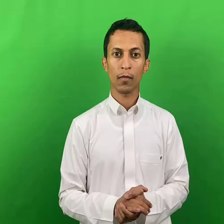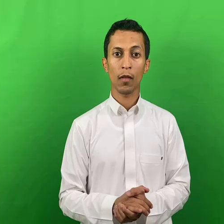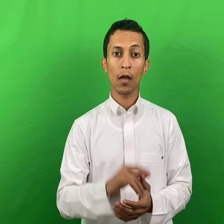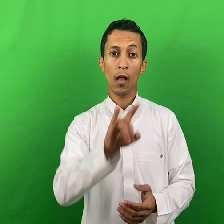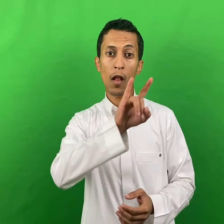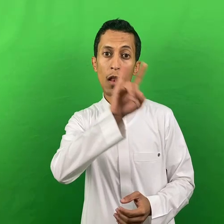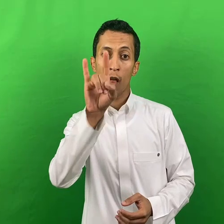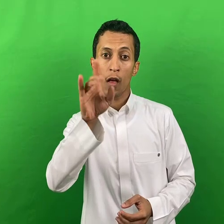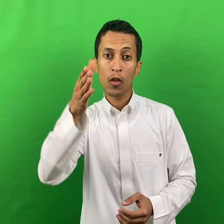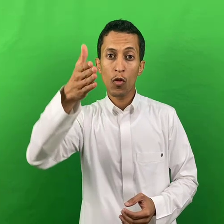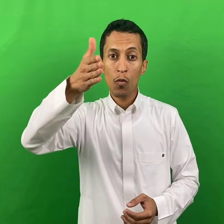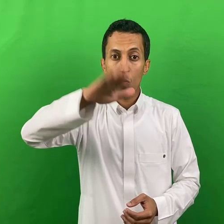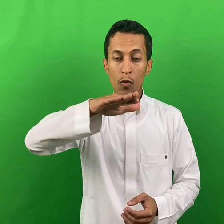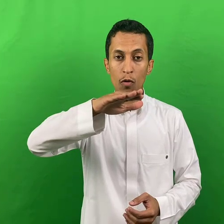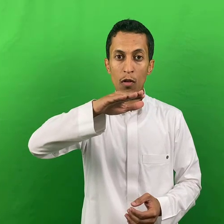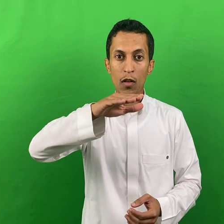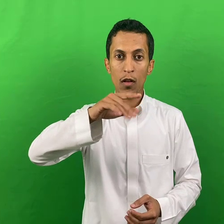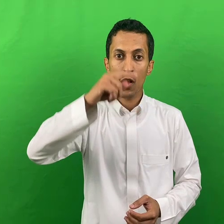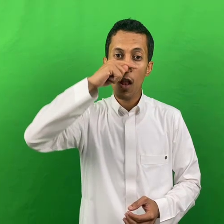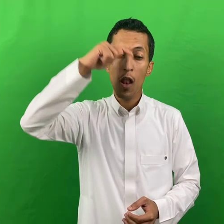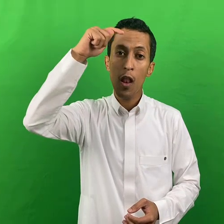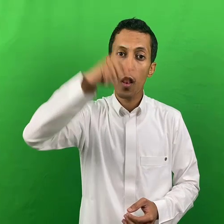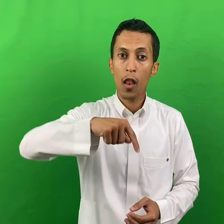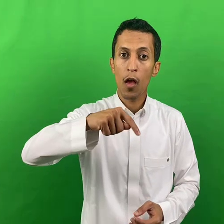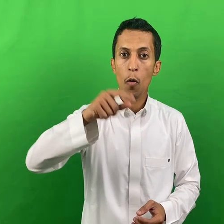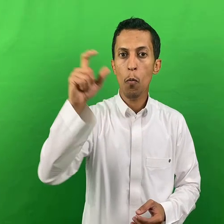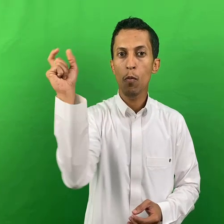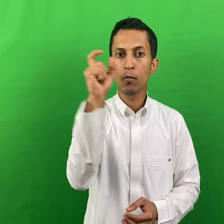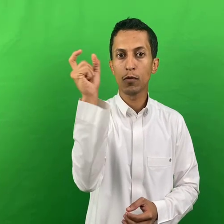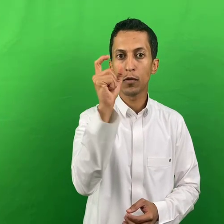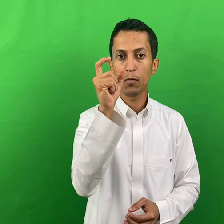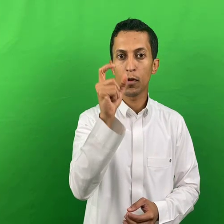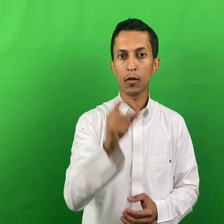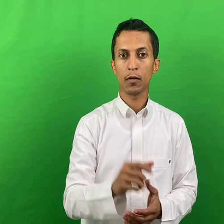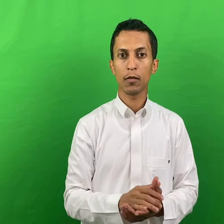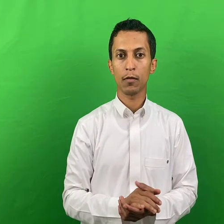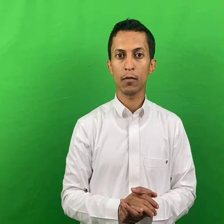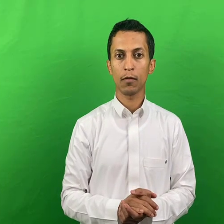لا تموتن الا وانتم مسلمون